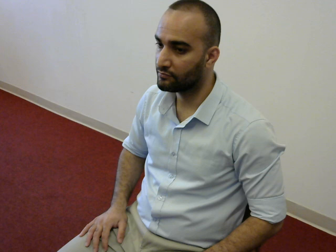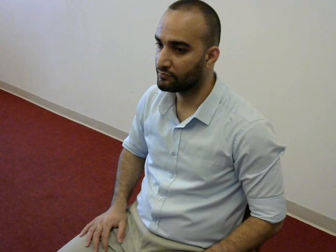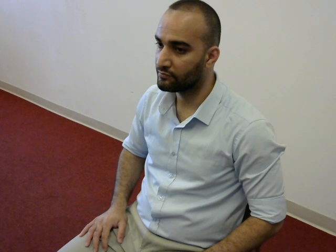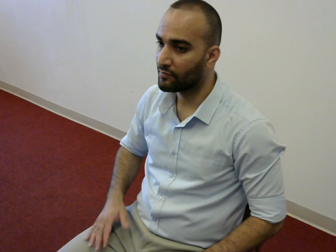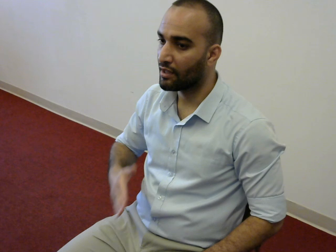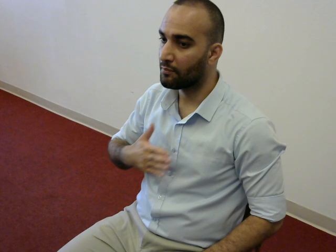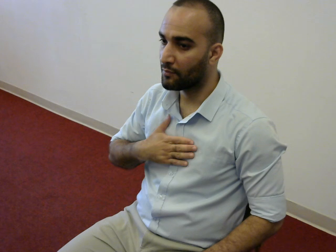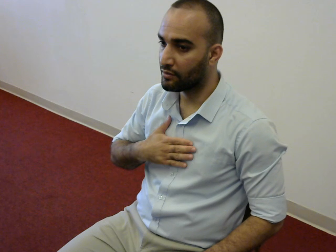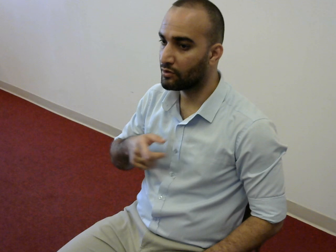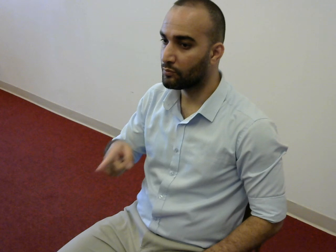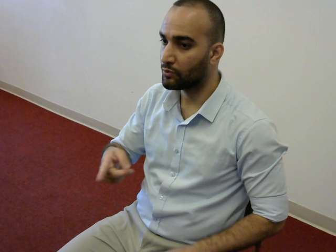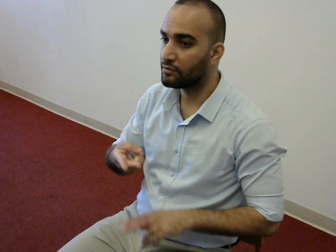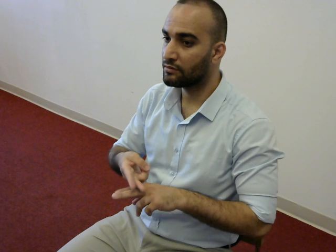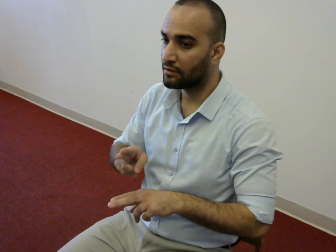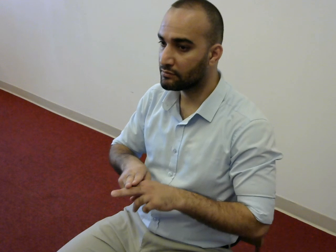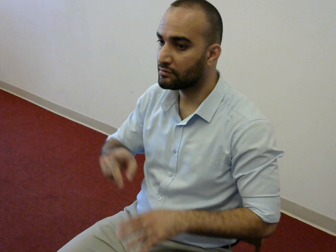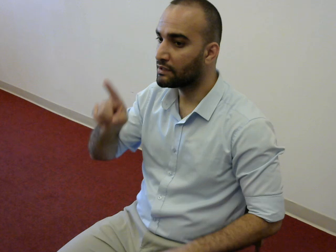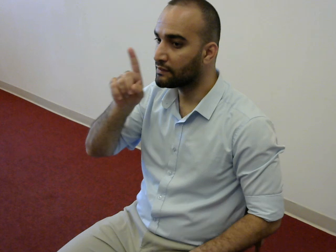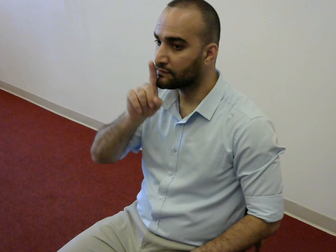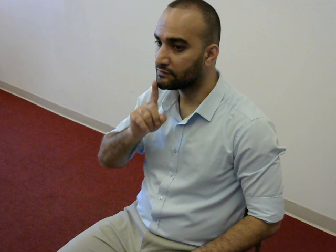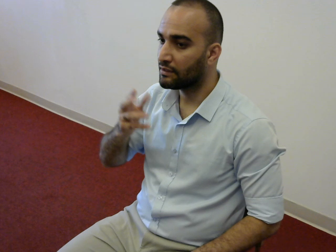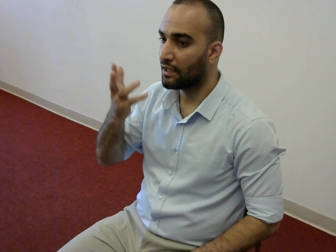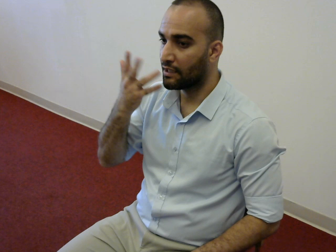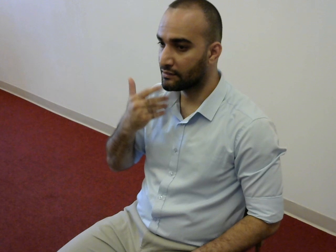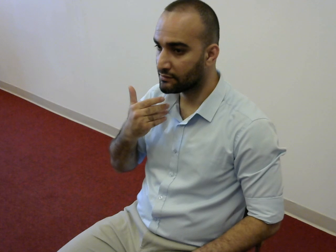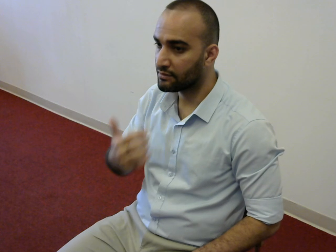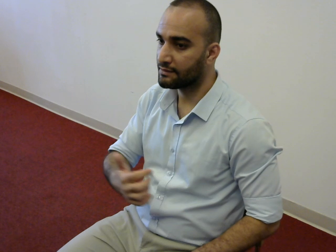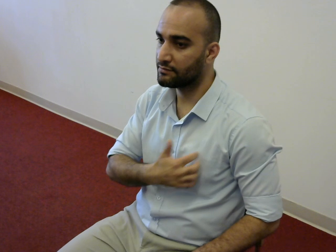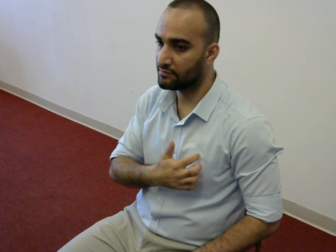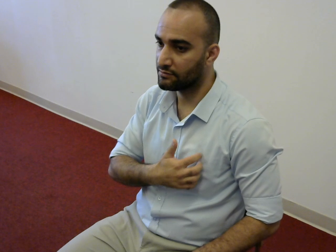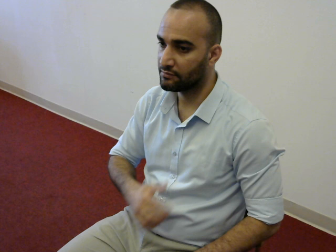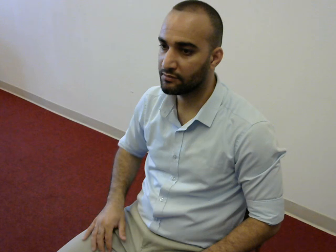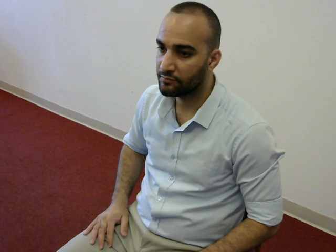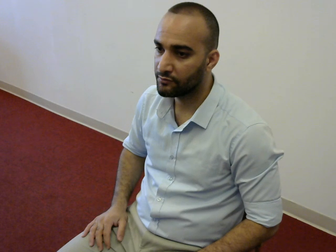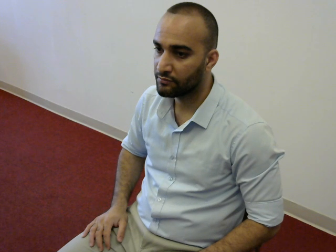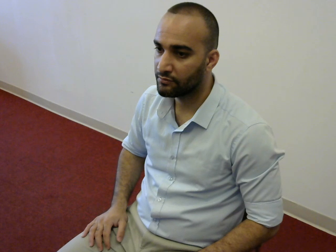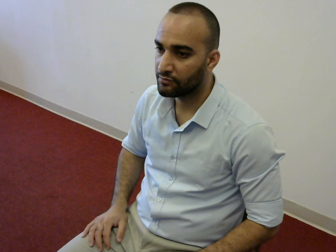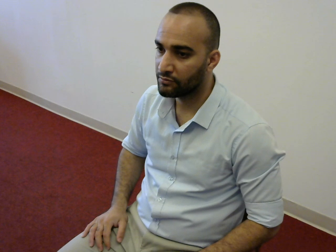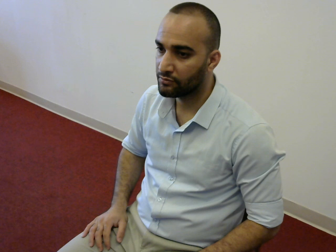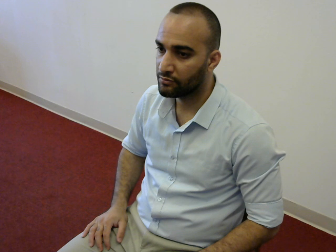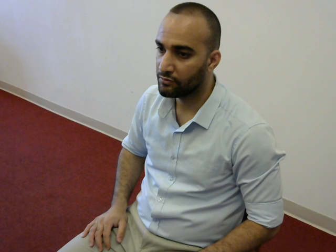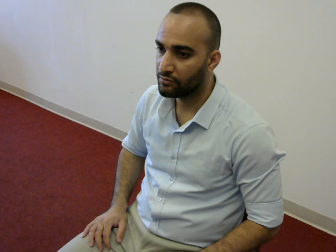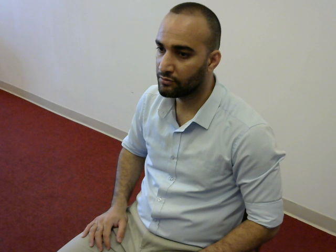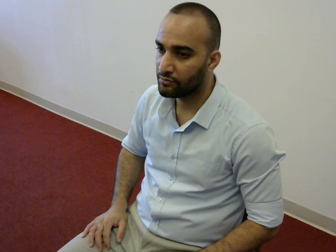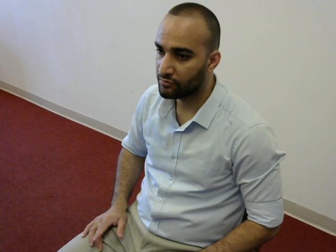Mən bunun göy rəngdə olanını istəyirəm